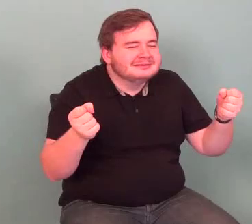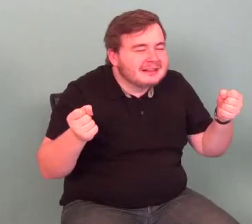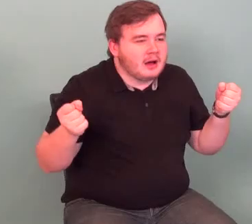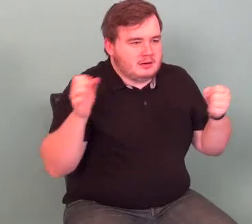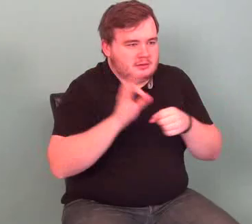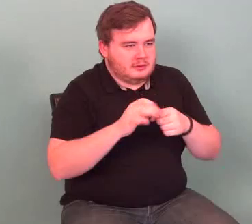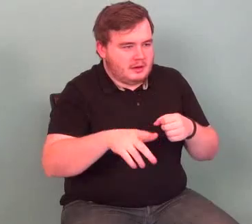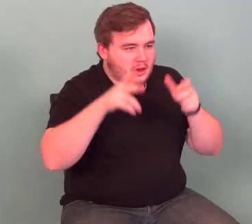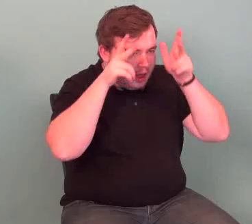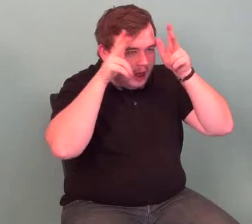Akurat to był jeleń.